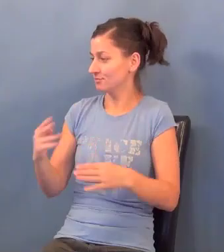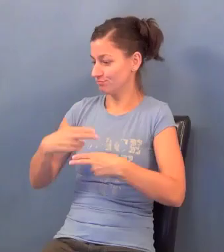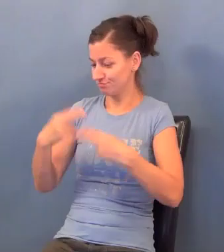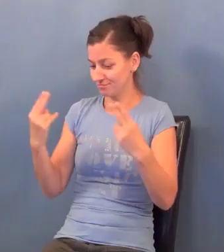Szlaban.